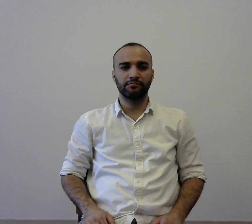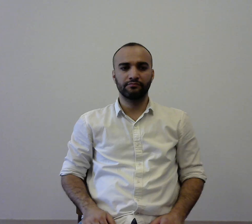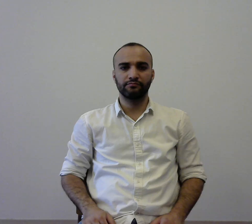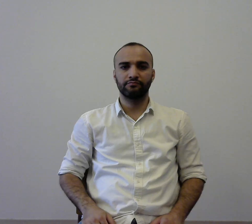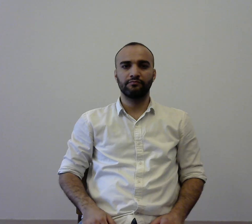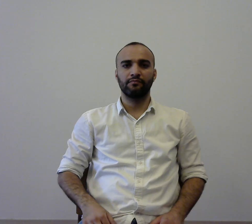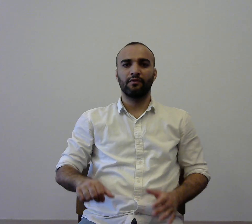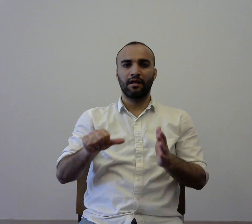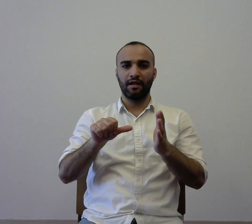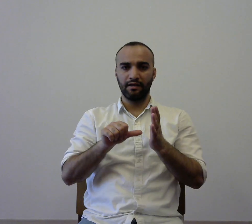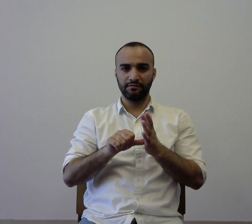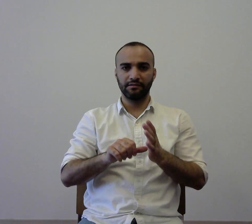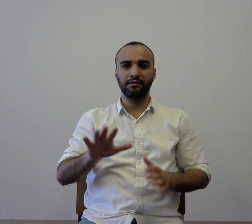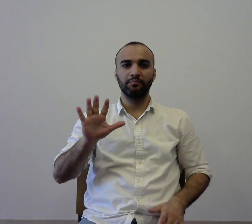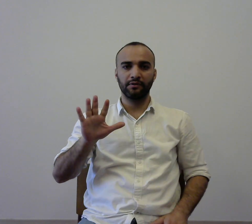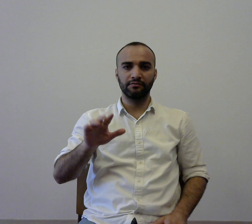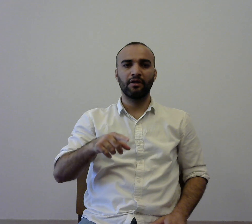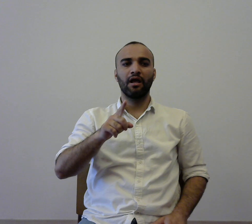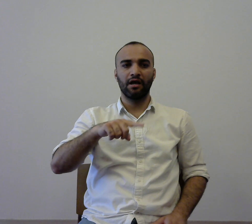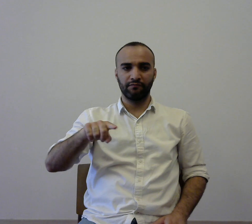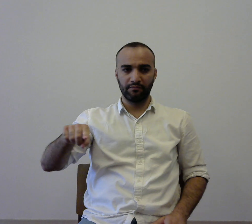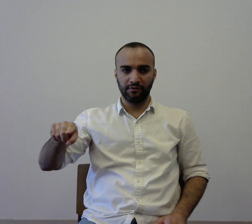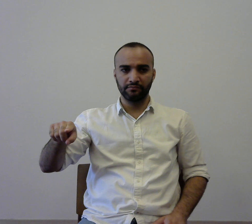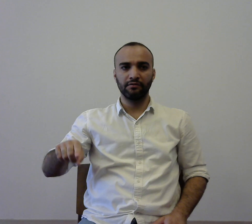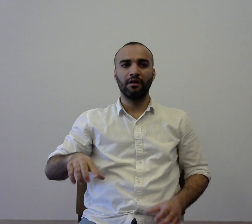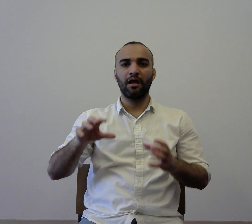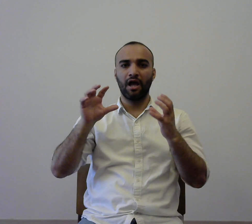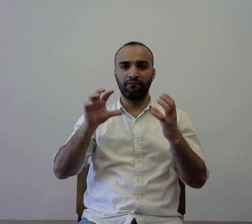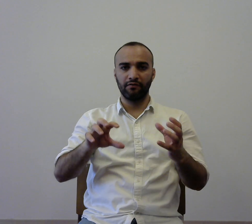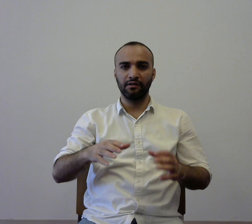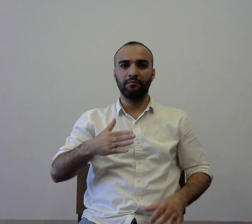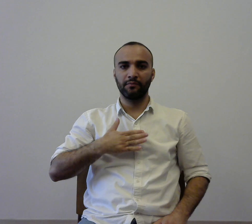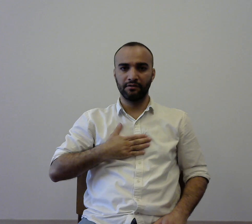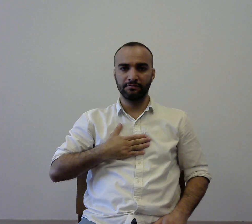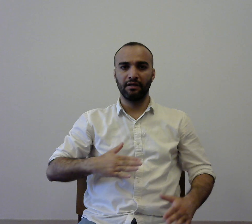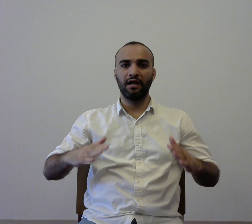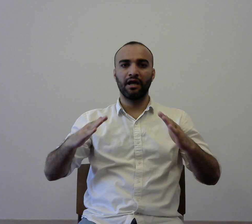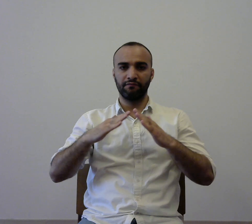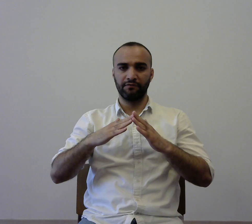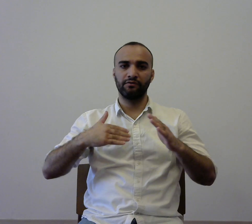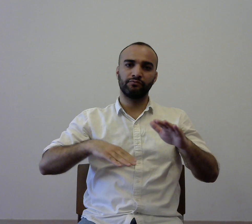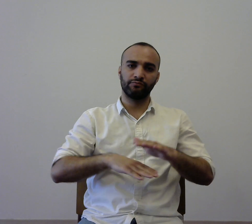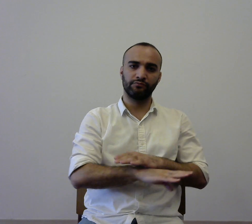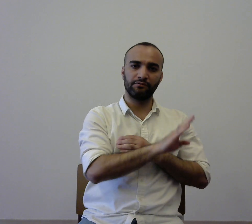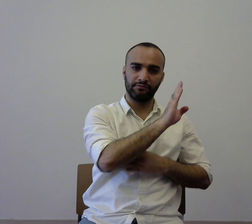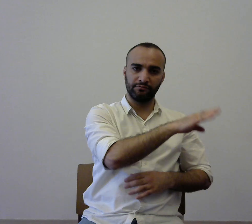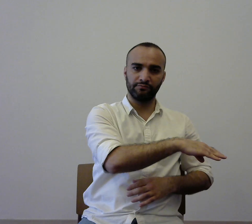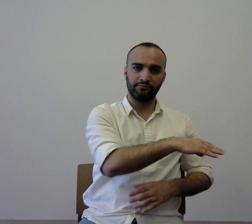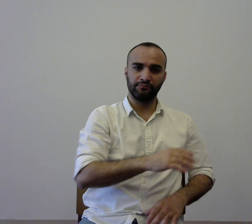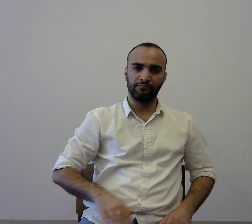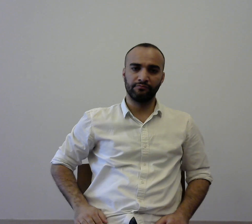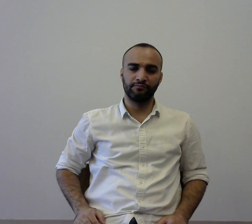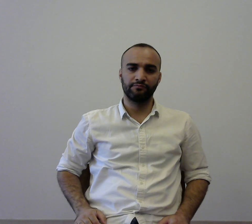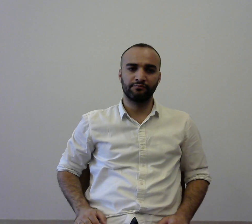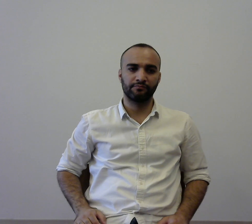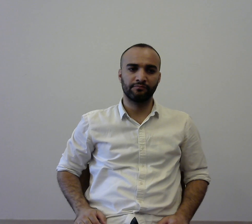65 saylı avtobus mənim evimə gedir